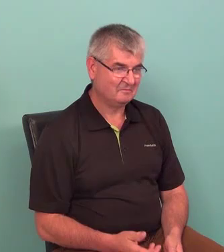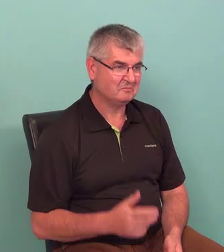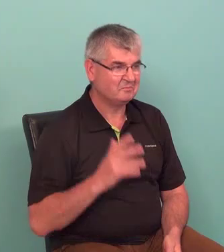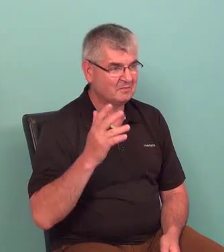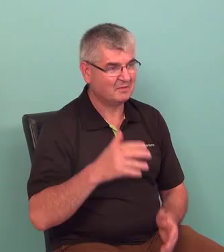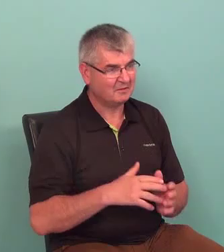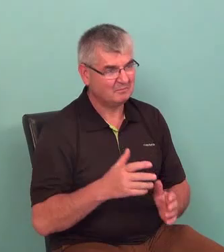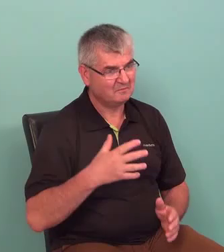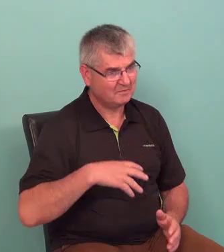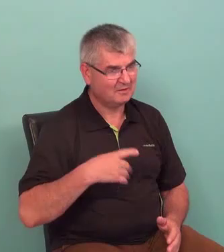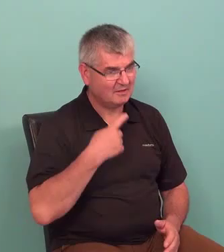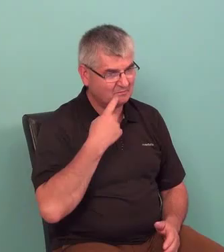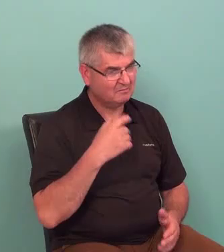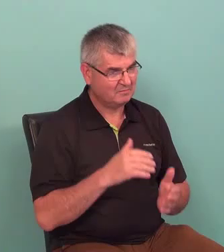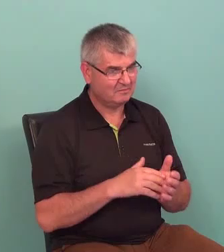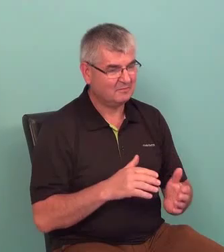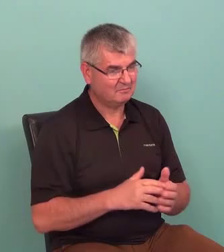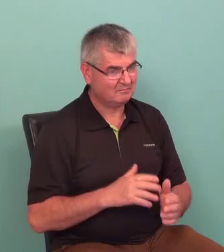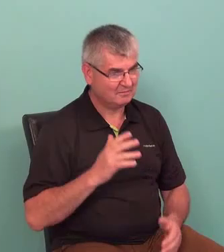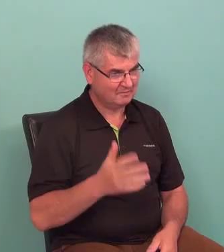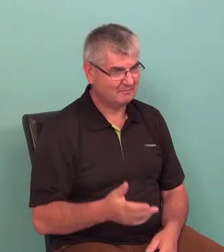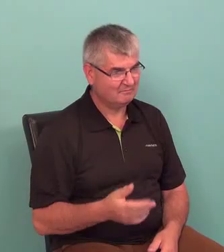Język jest potrzebny na przyszłość, warto.